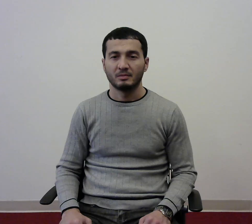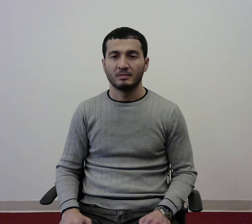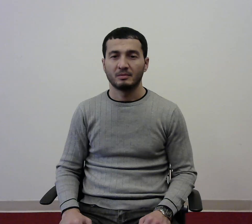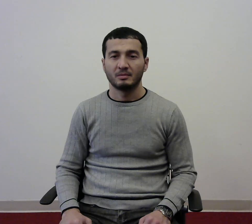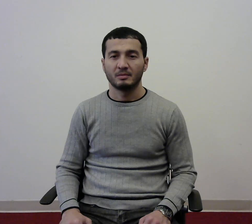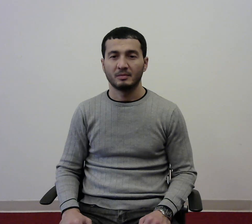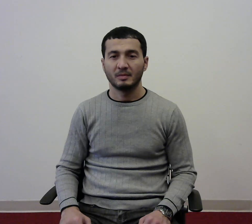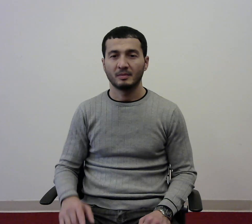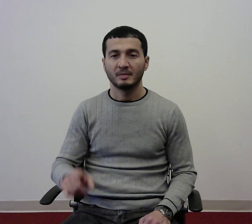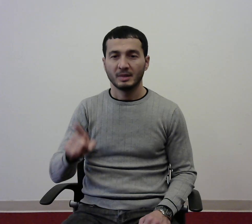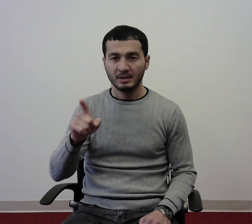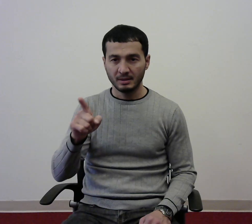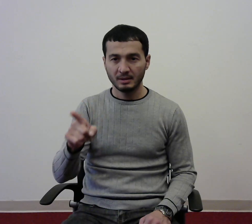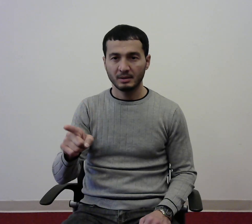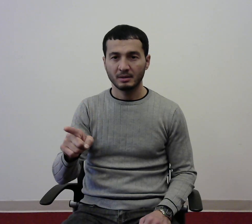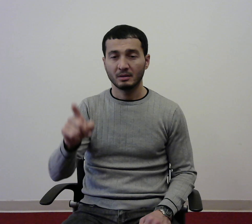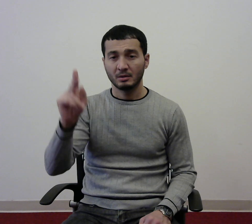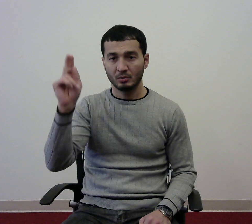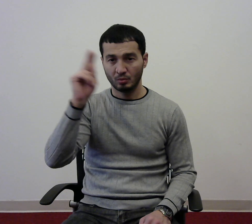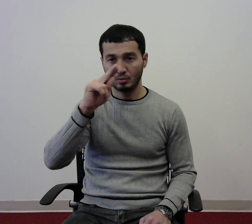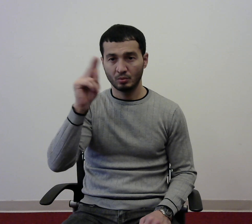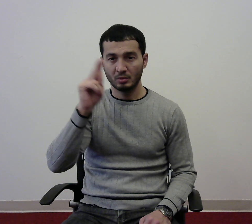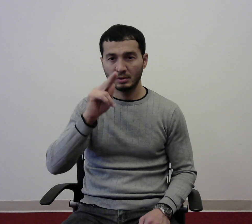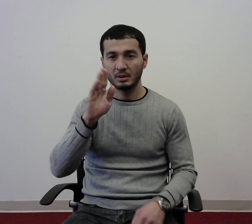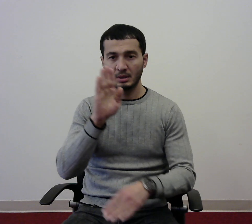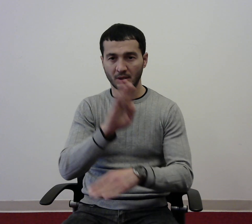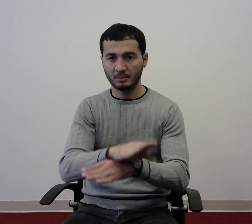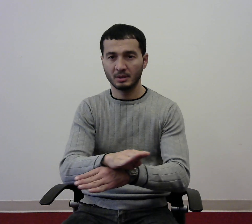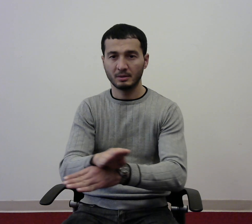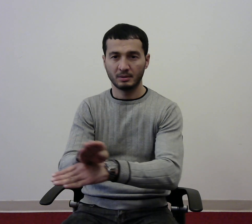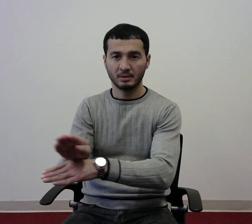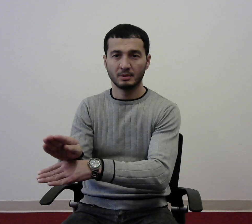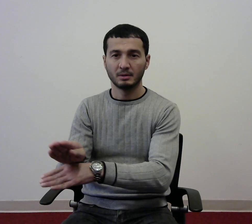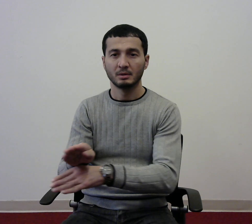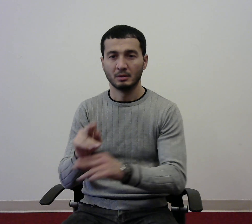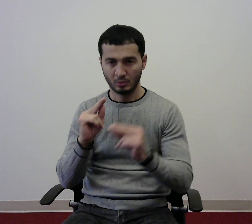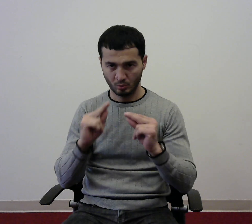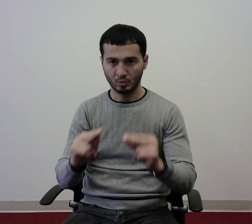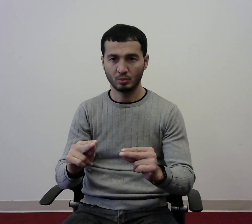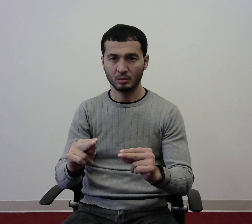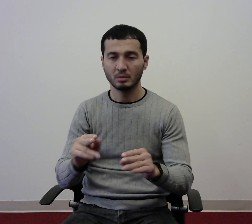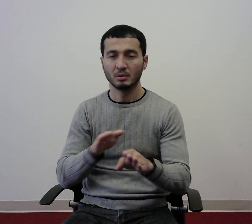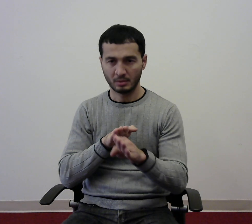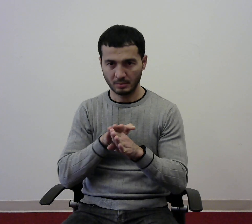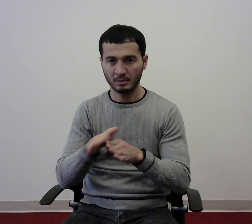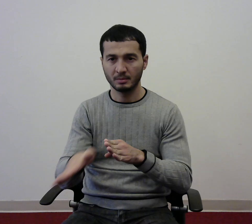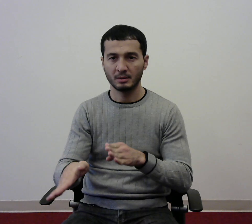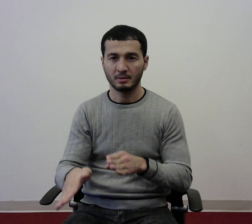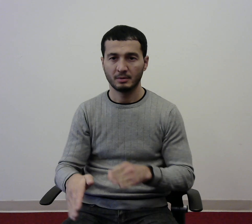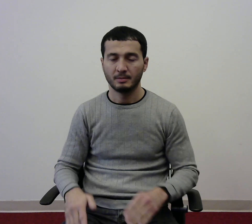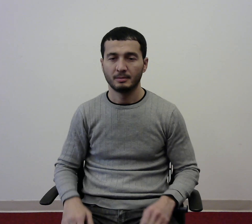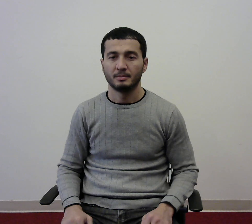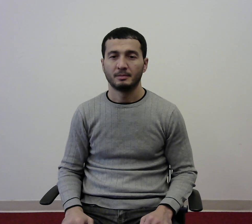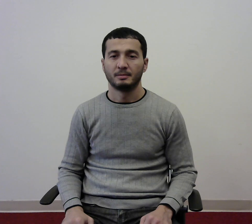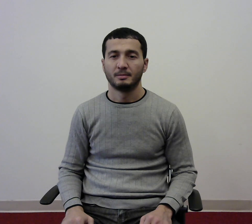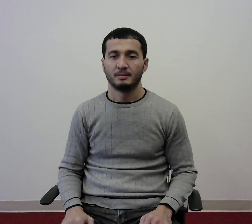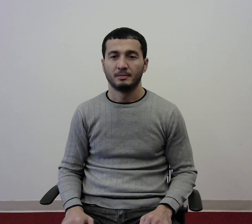Sənin şagirdin tapşırıqları düzgün yerinə yetirib